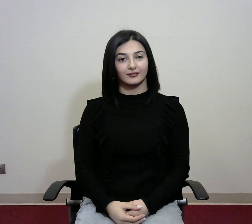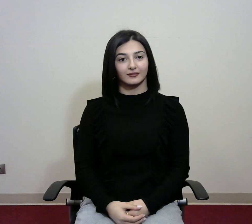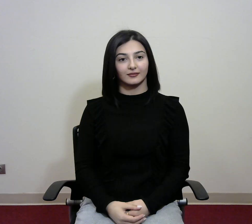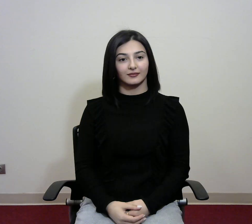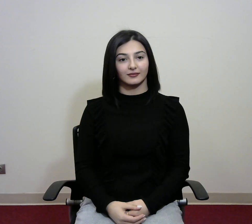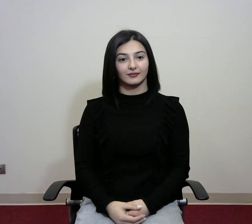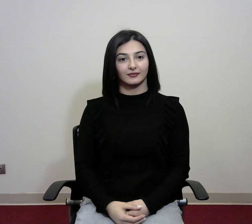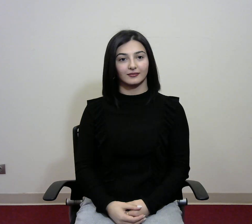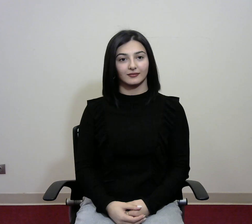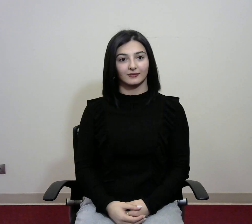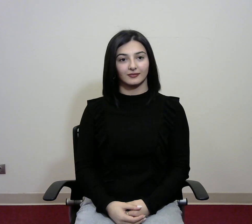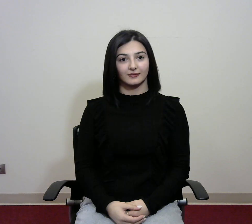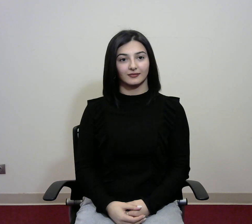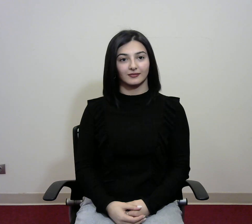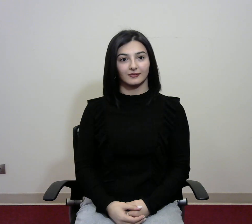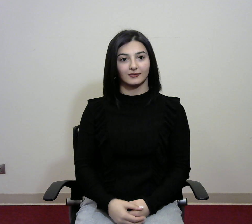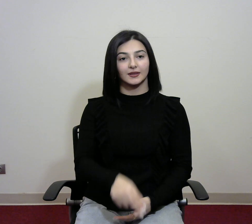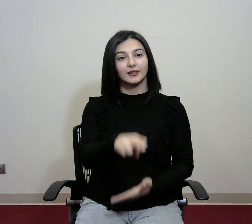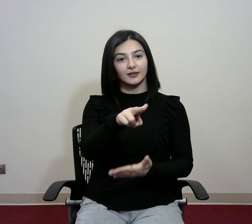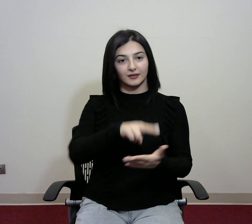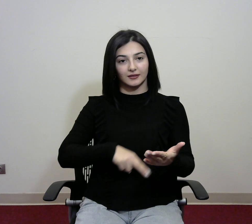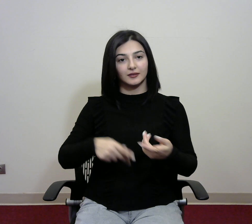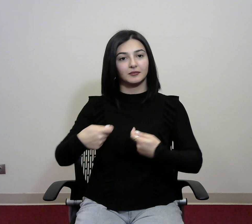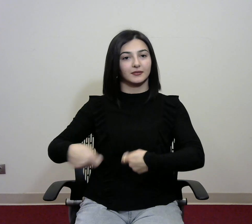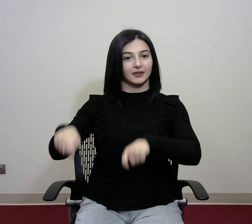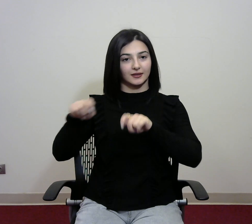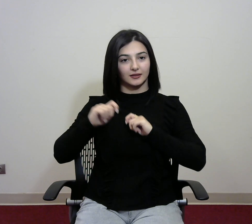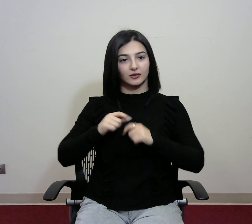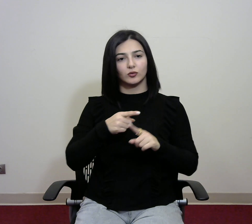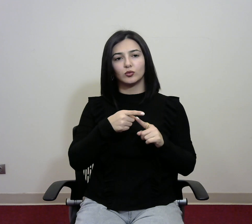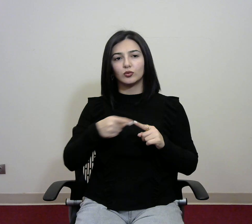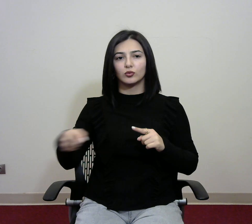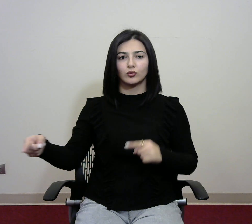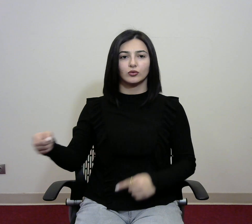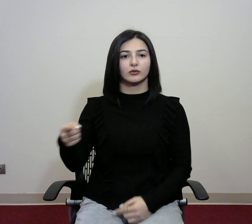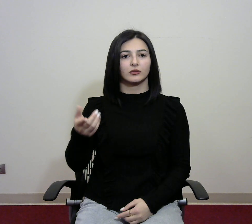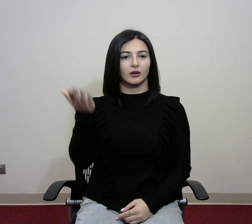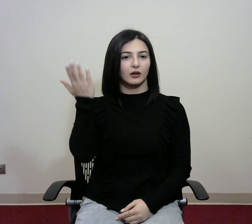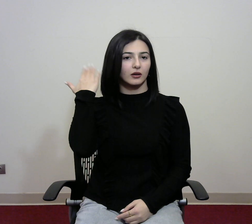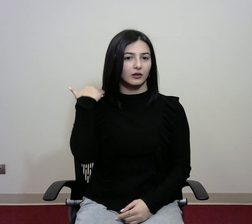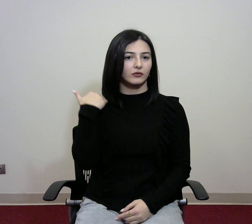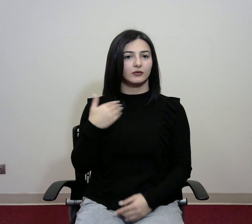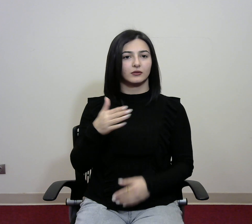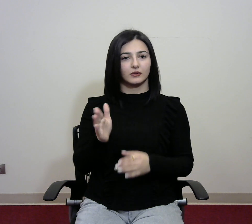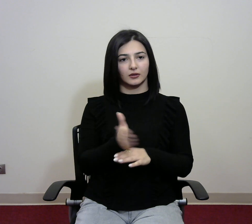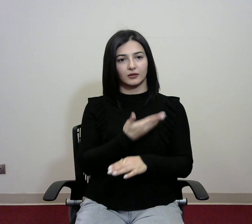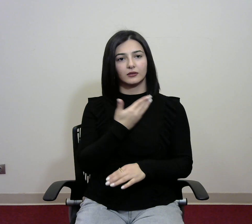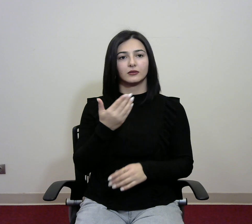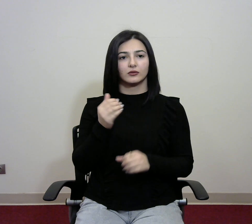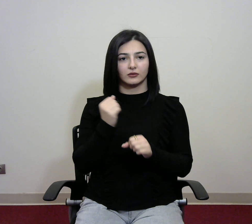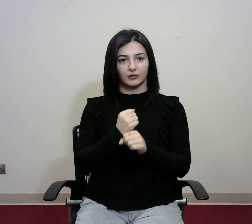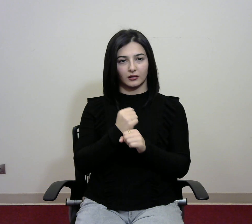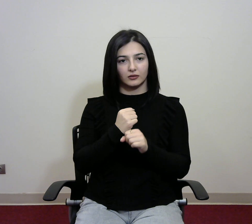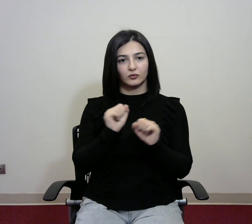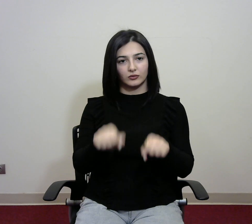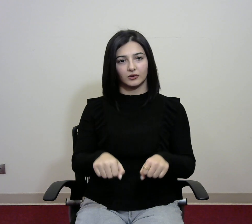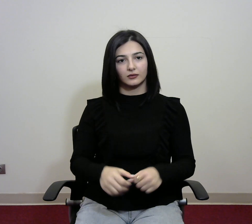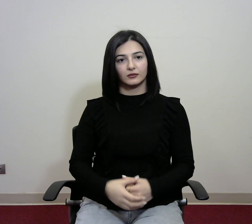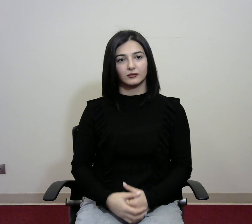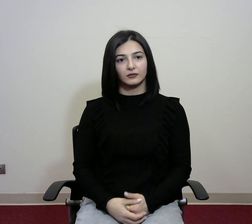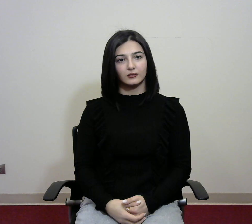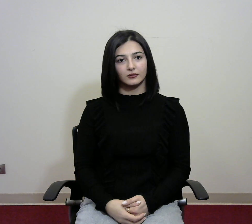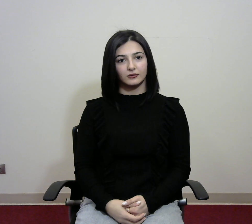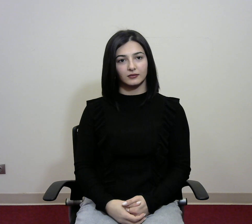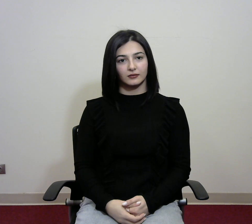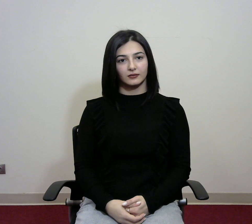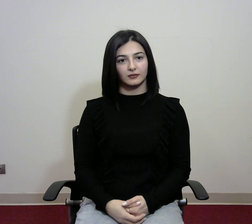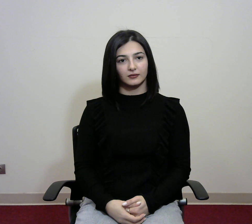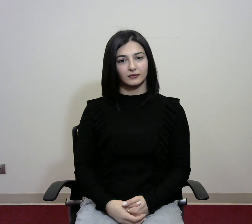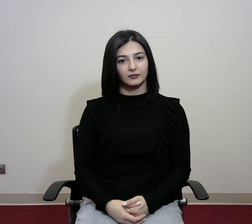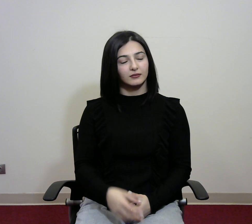Etibarnaməni müddətindən əvvəl ləğv etdirmək olarmı?